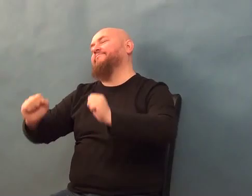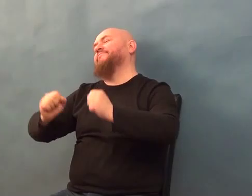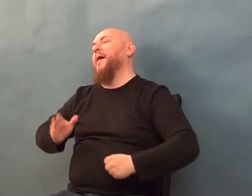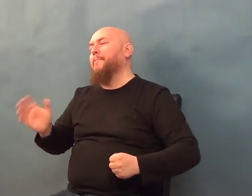Potem...